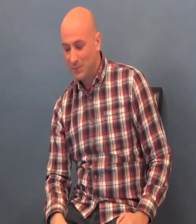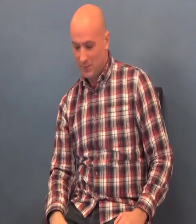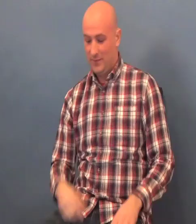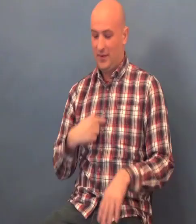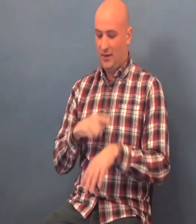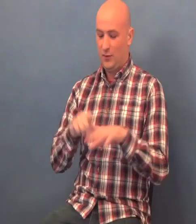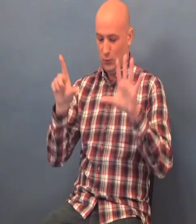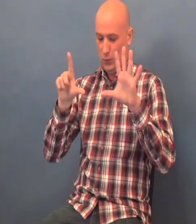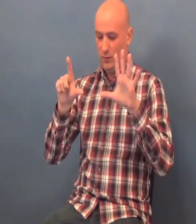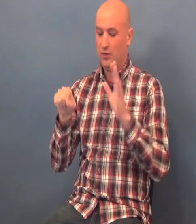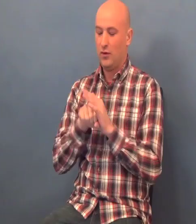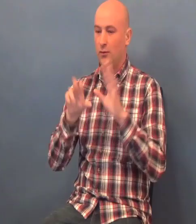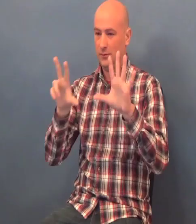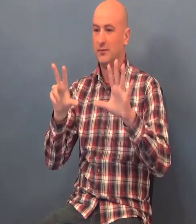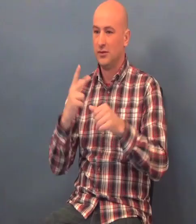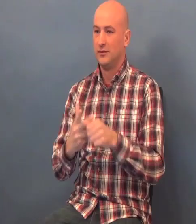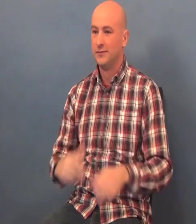O godzinie siódmej do ósmej trzydzieści.